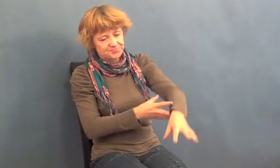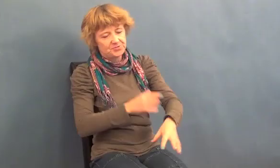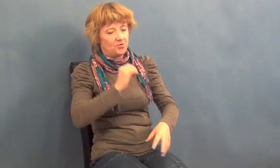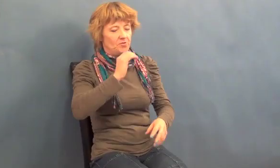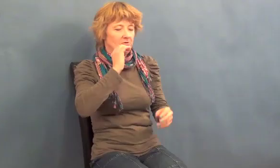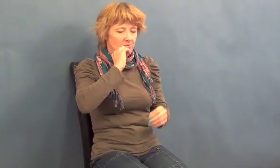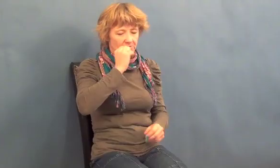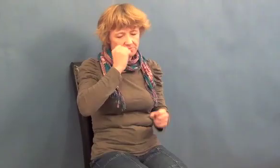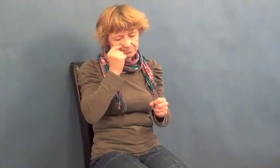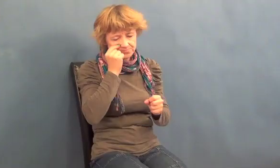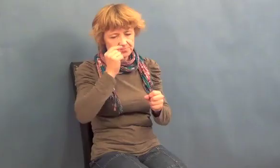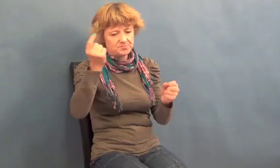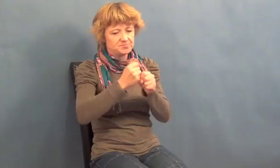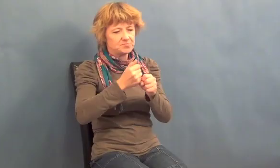Śpi mocno do rana.